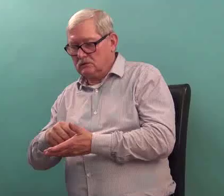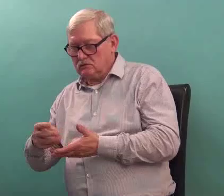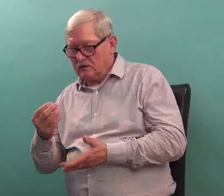Płaci Chaplinowi dwa złote.